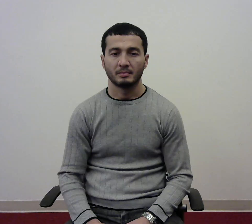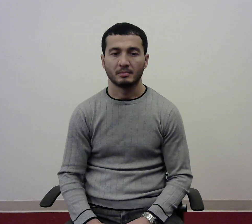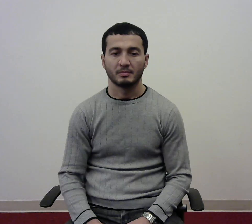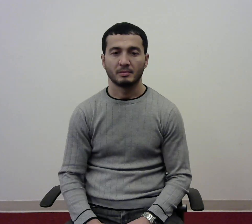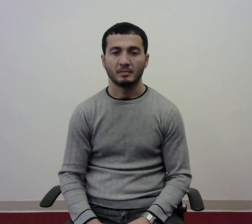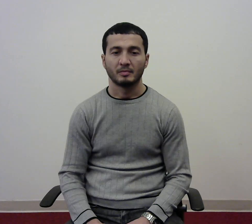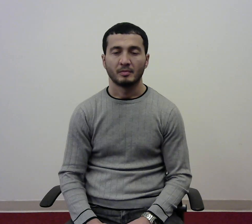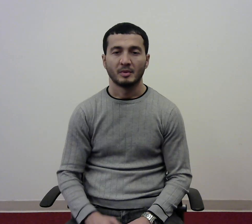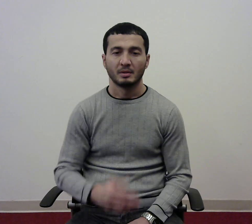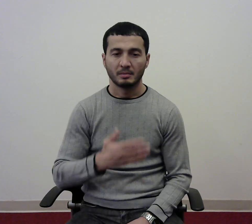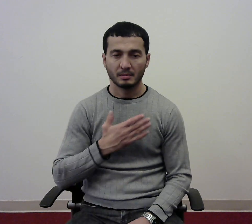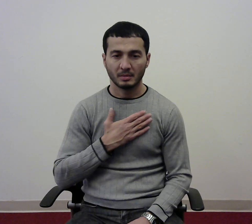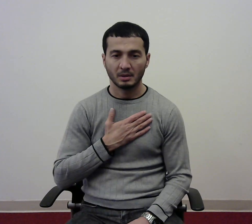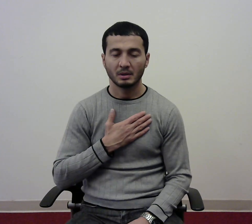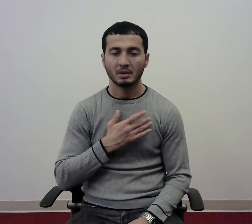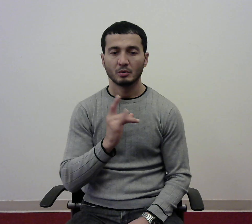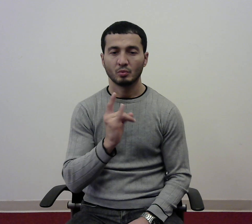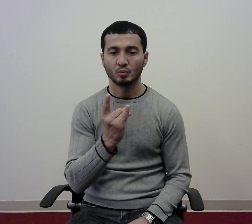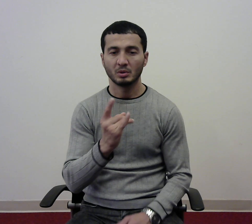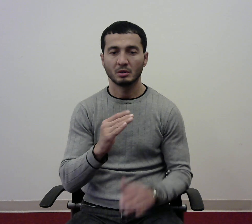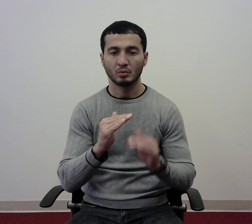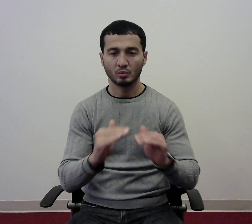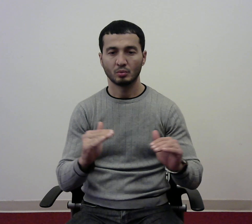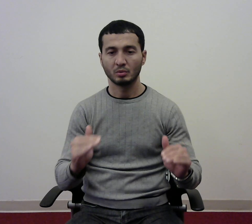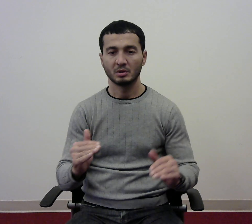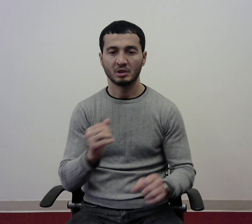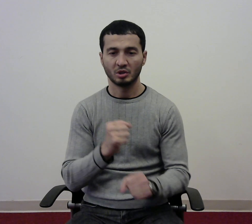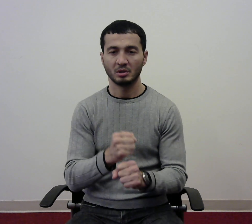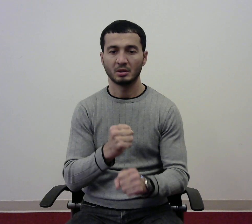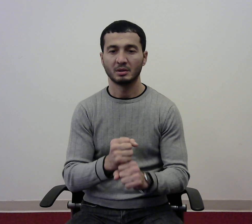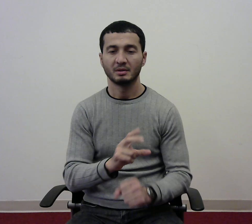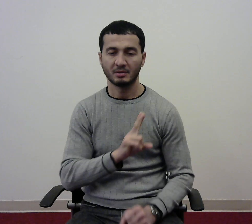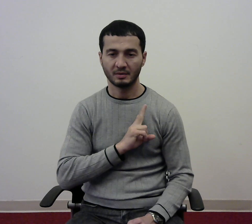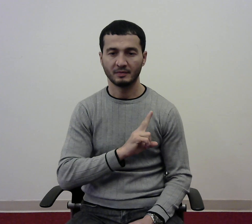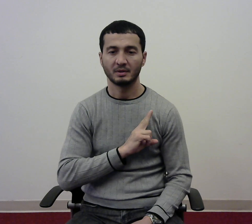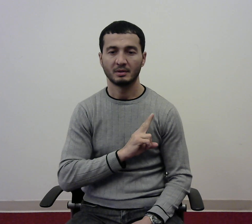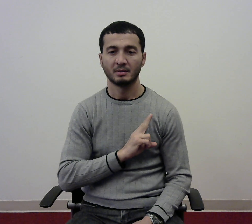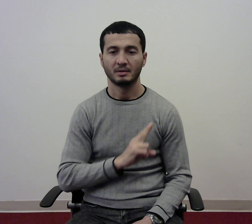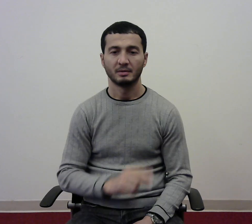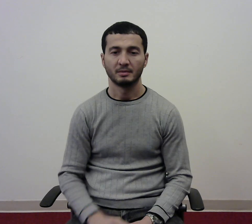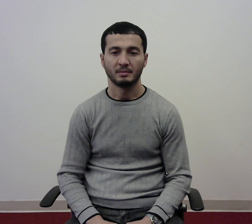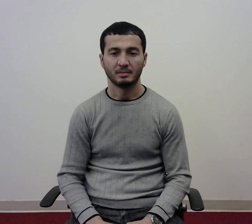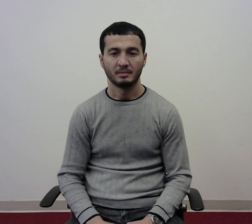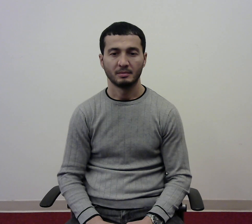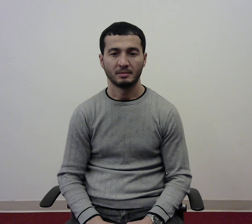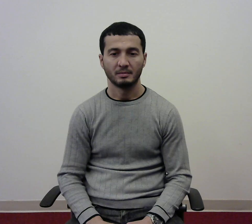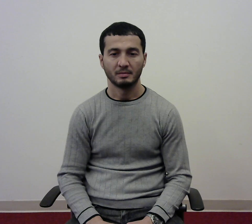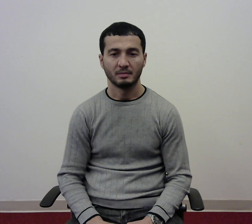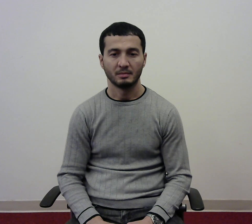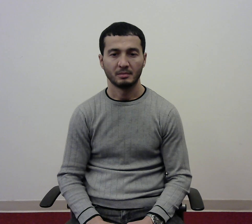Mən uşaqlarla işləməyi sevirəm